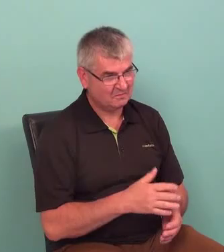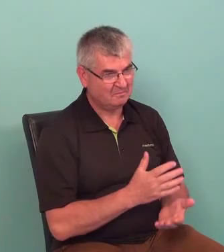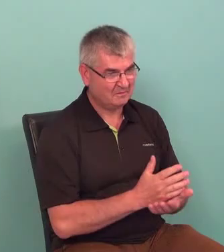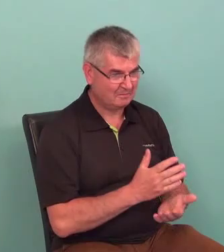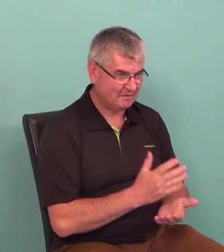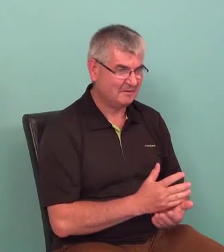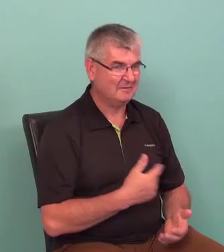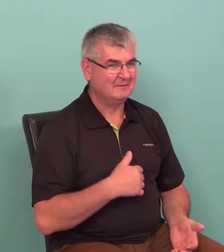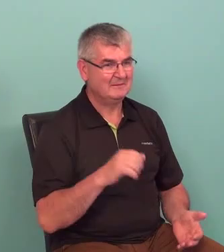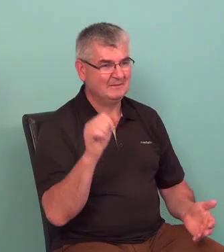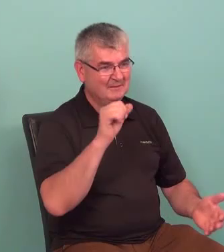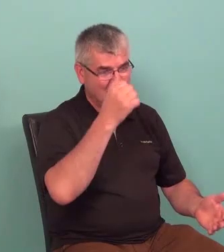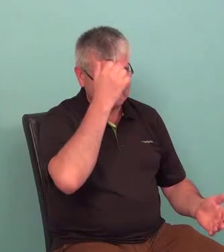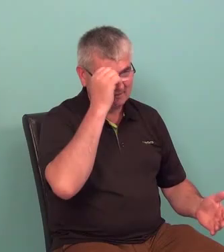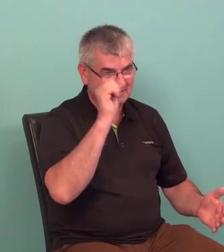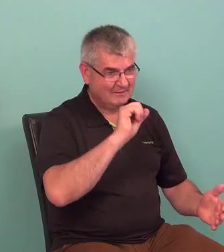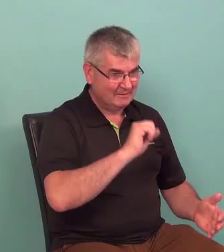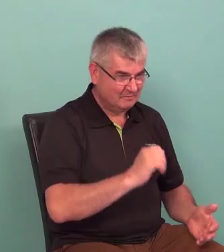Pomagam myć okna.